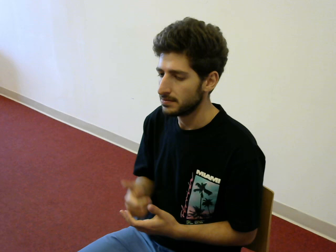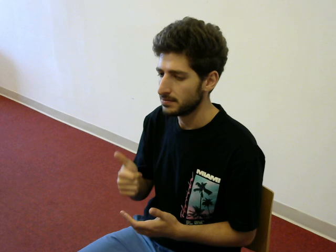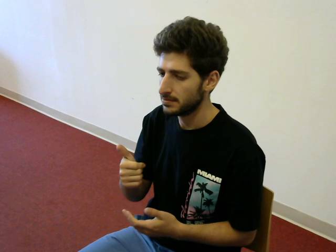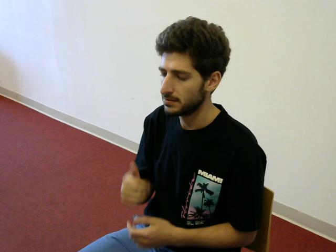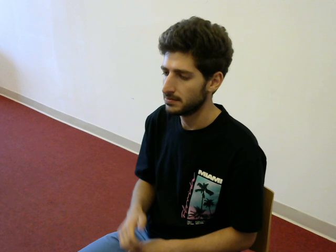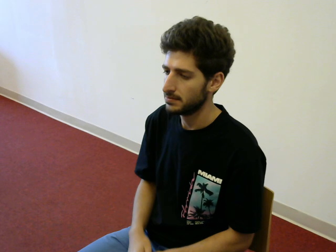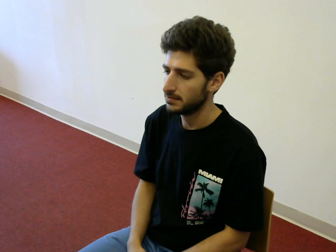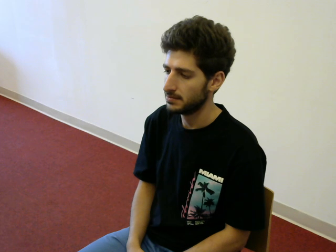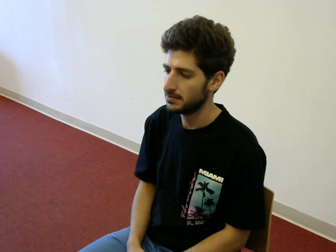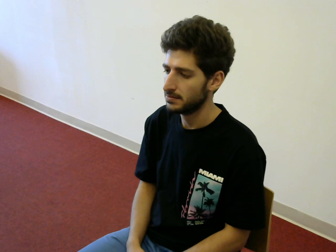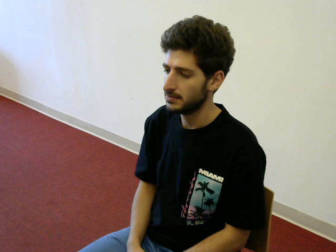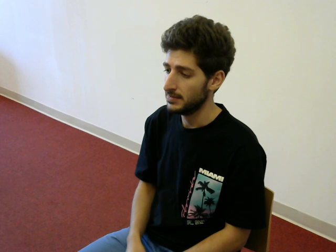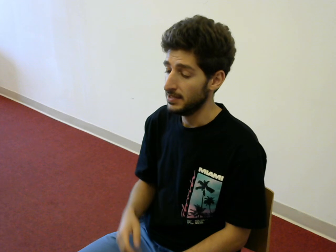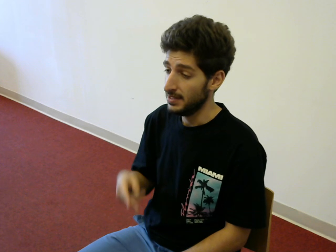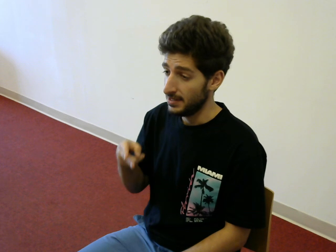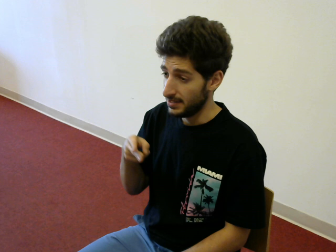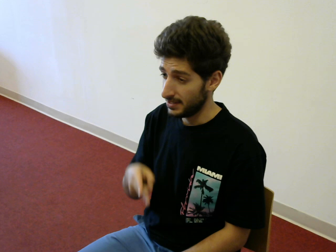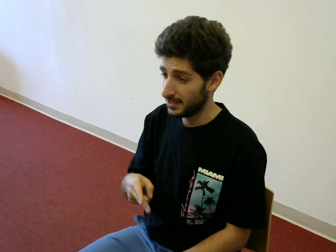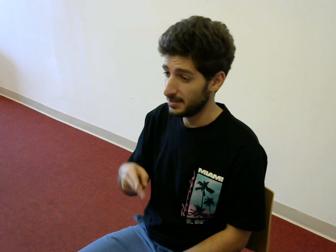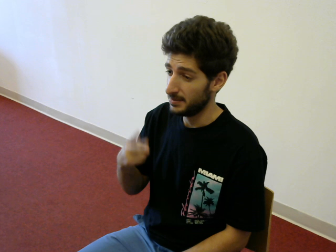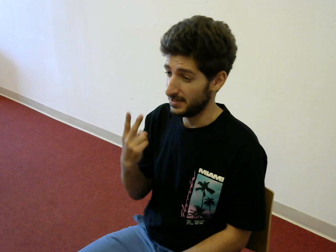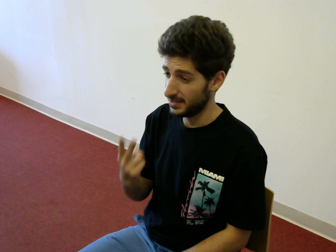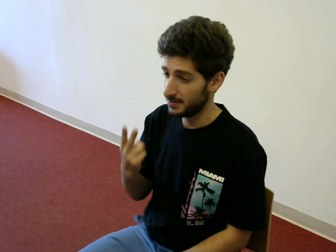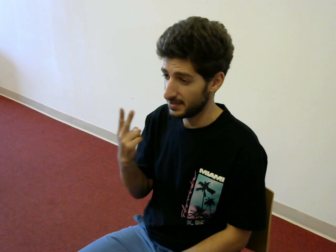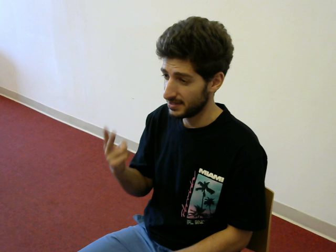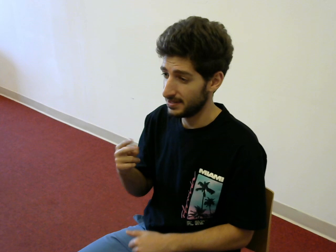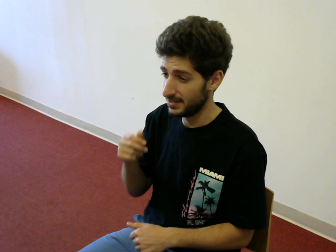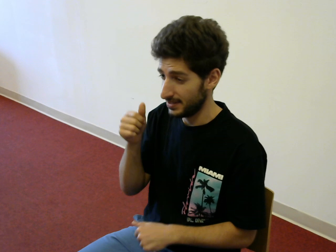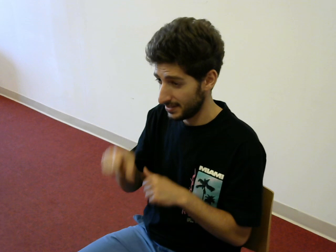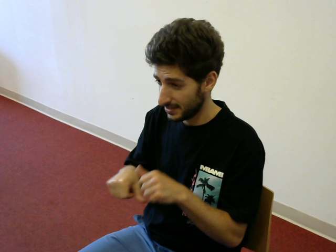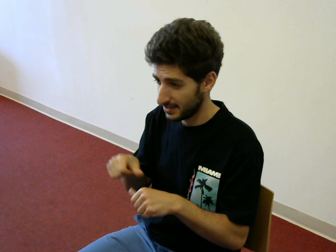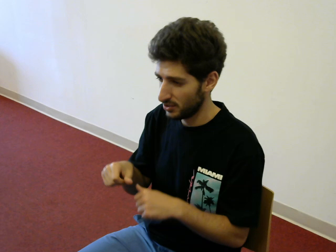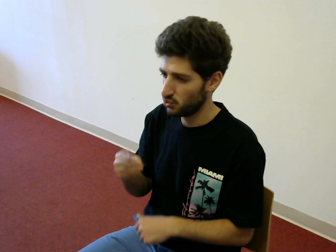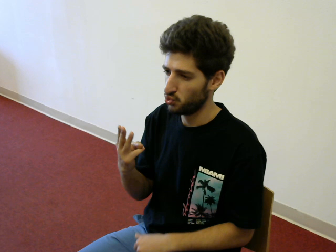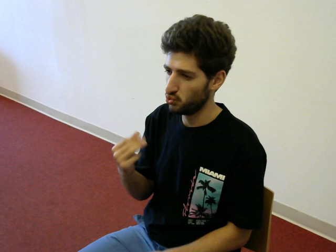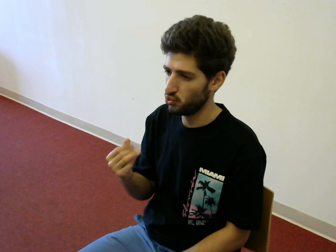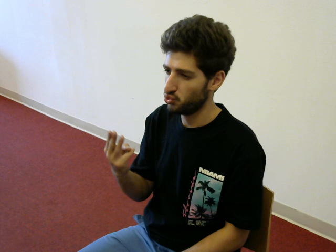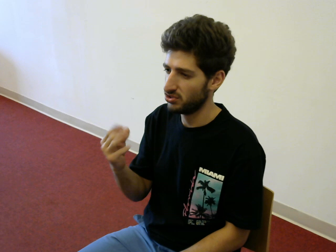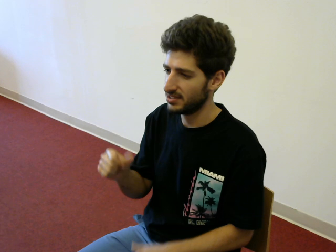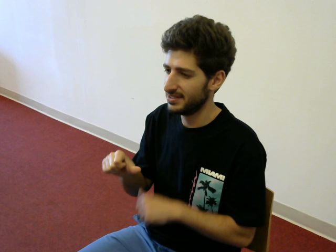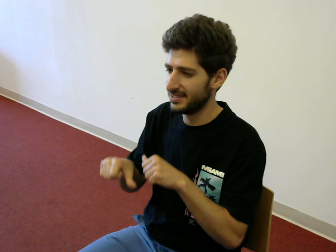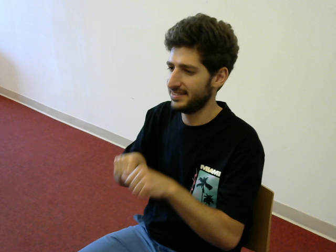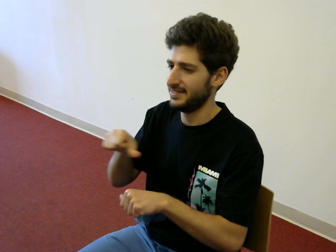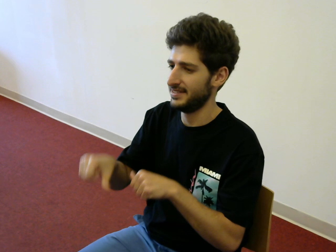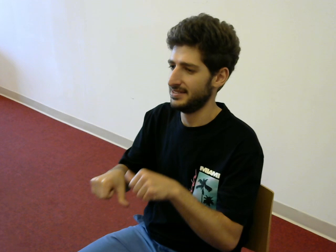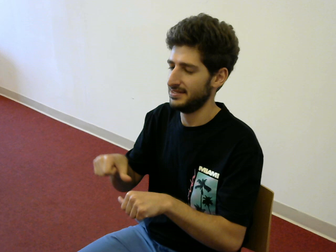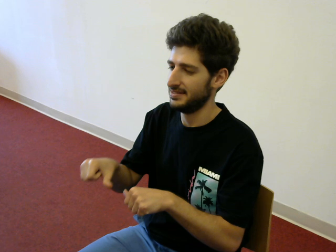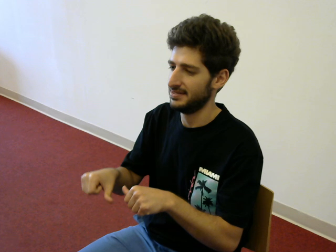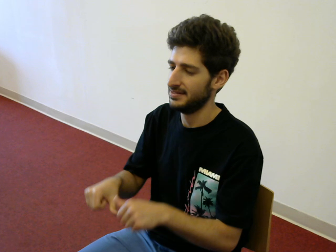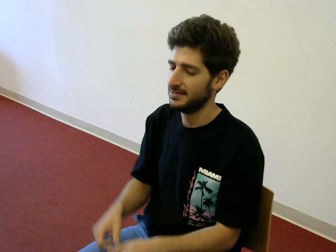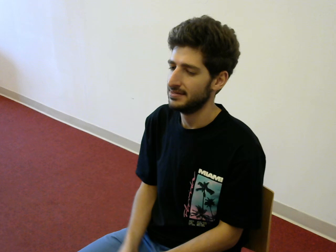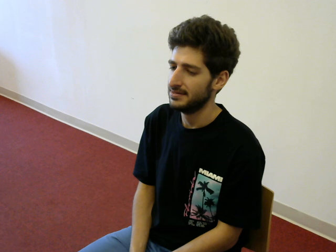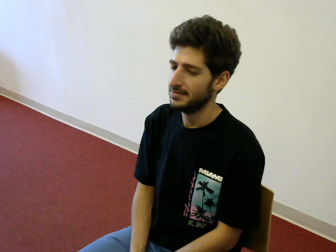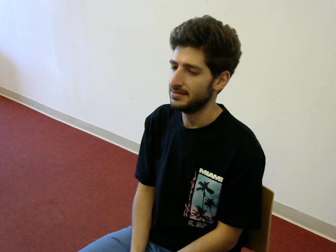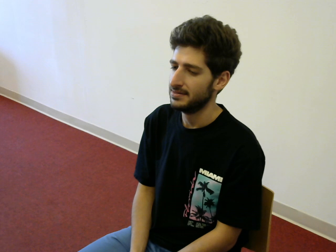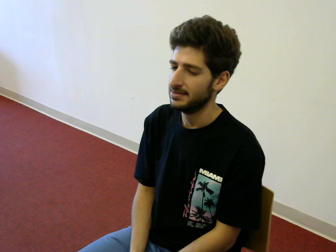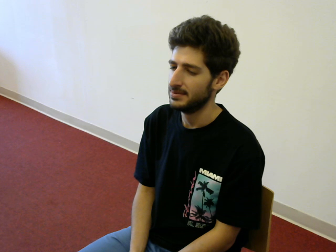2022-ci il Şuşa ilidir